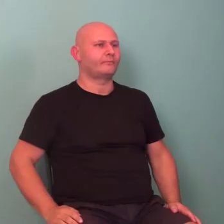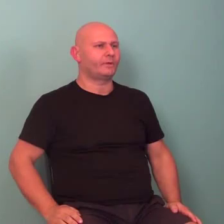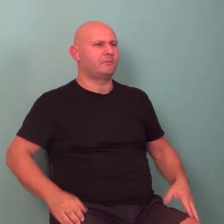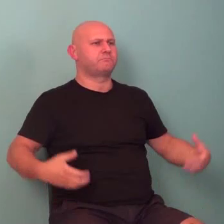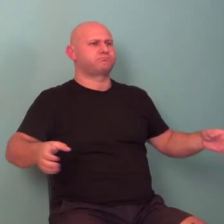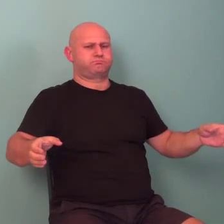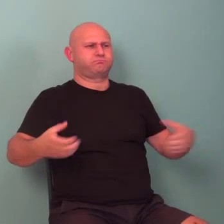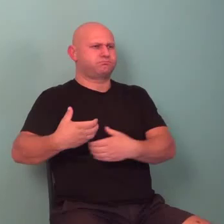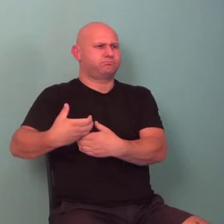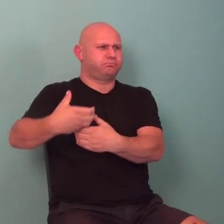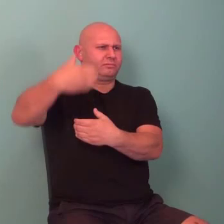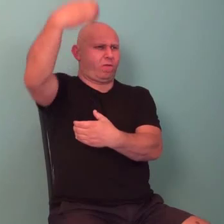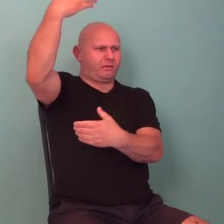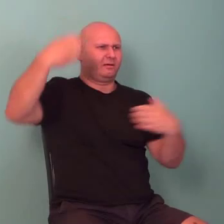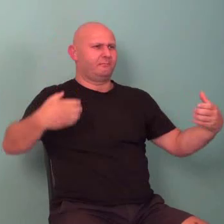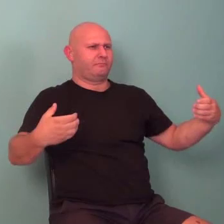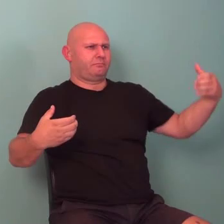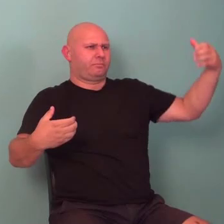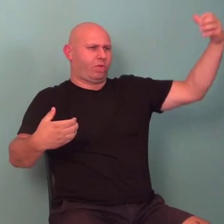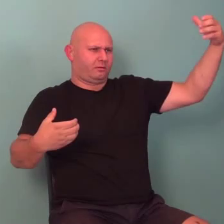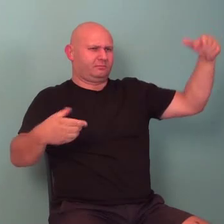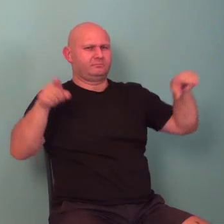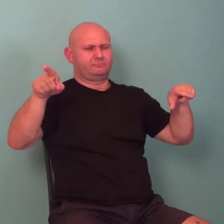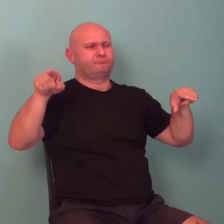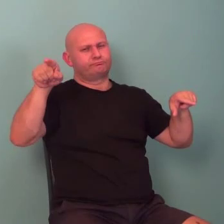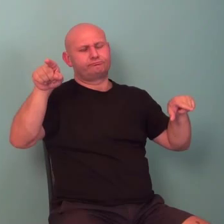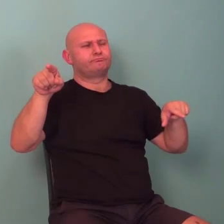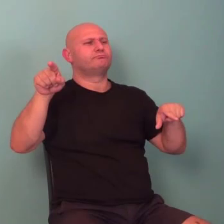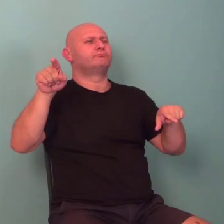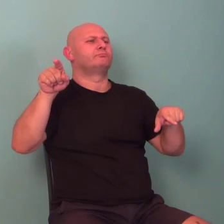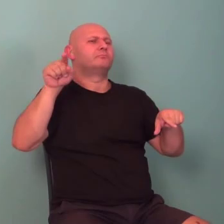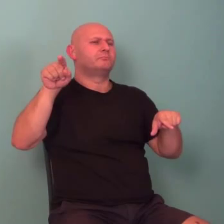Dwa wieżowce na przeciwko siebie.